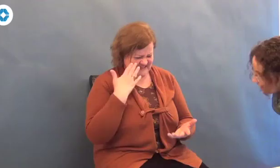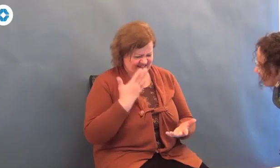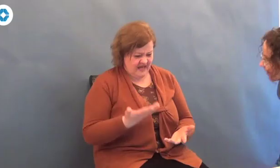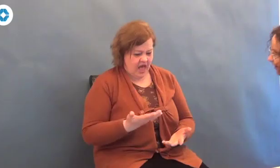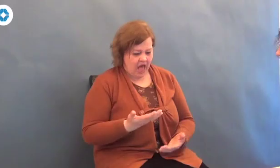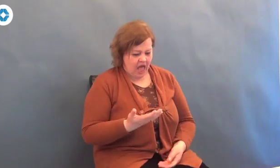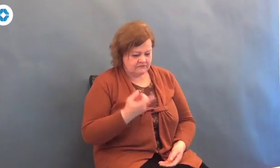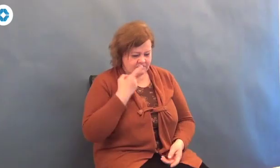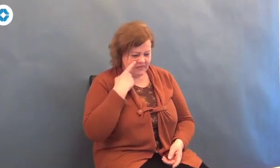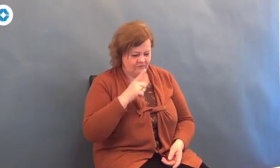Aaa, nie zauważyłam tego.